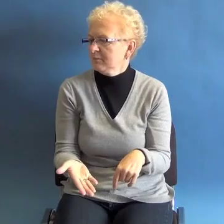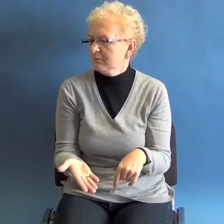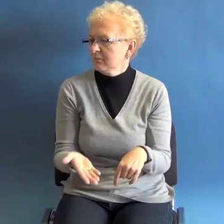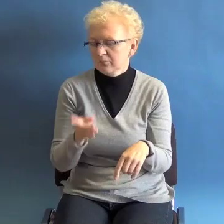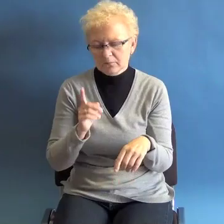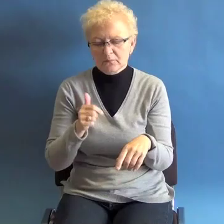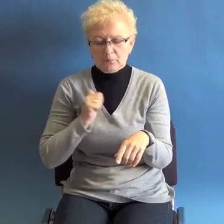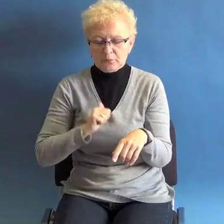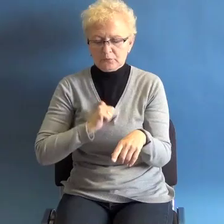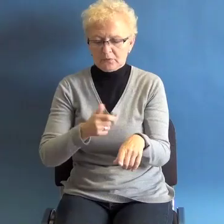Czekać na miejscu.